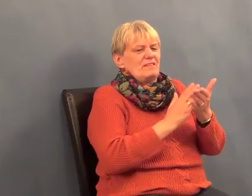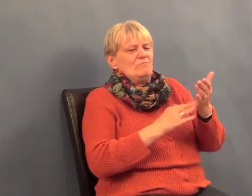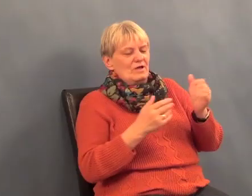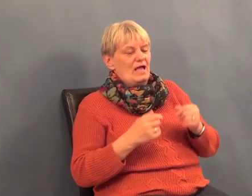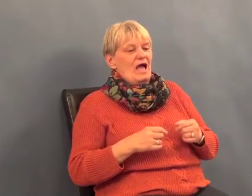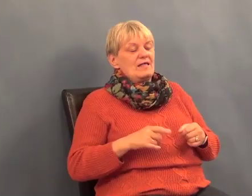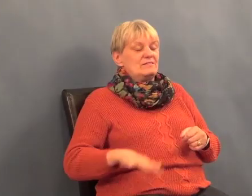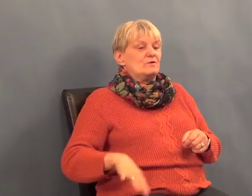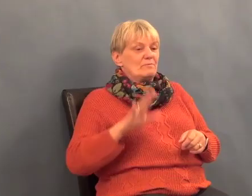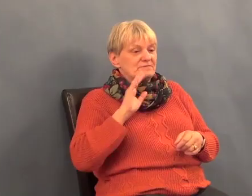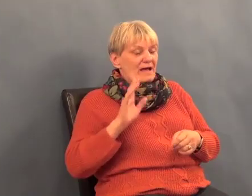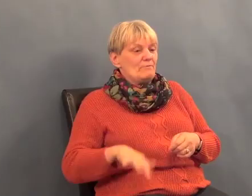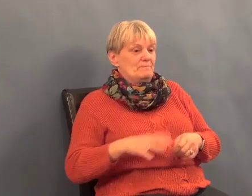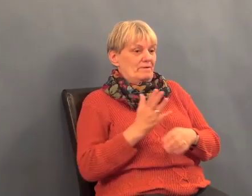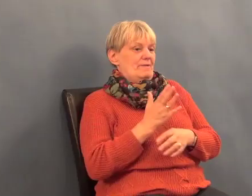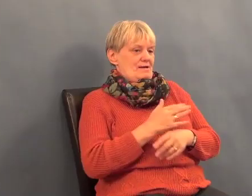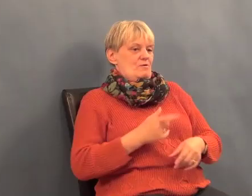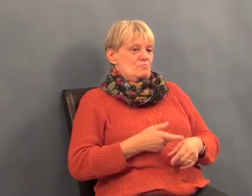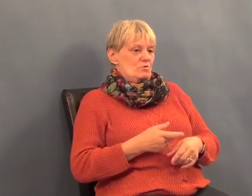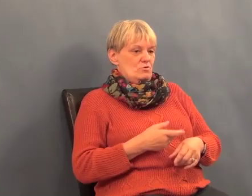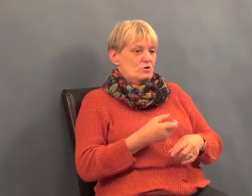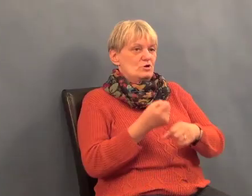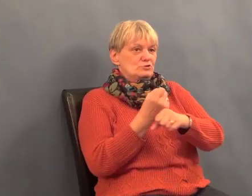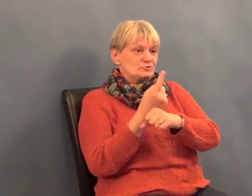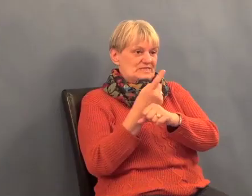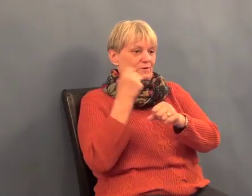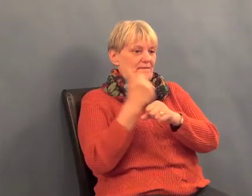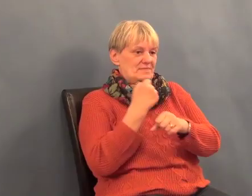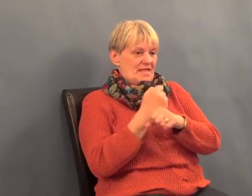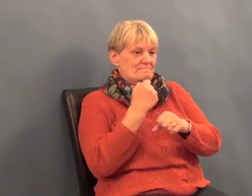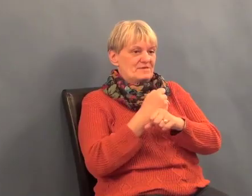Ten mały chłopiec pomagał mu, rzucał kamieniami i wybijał szyby.